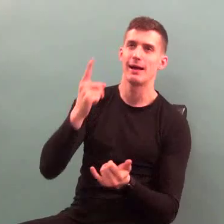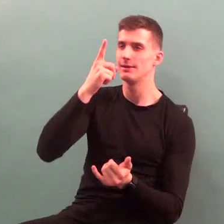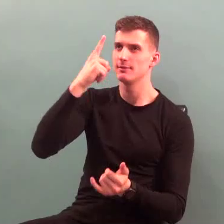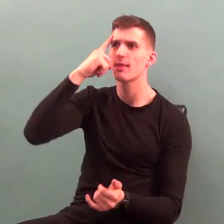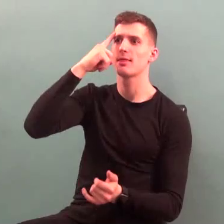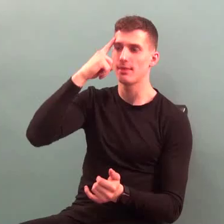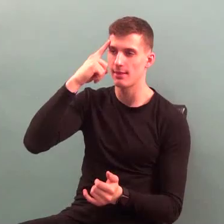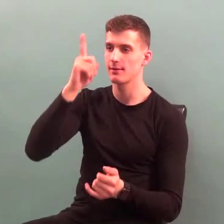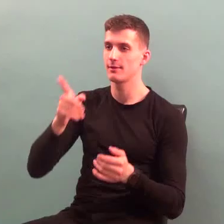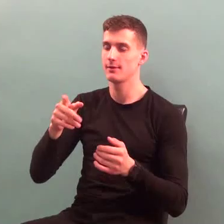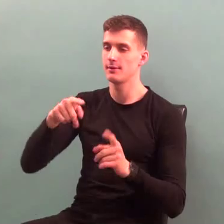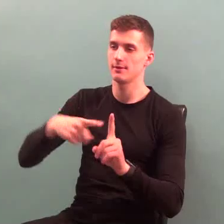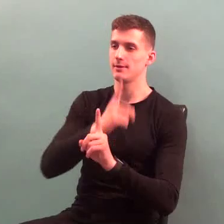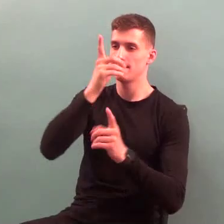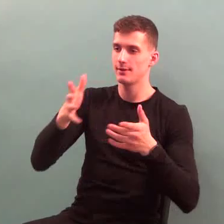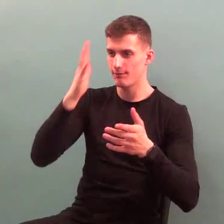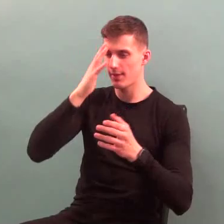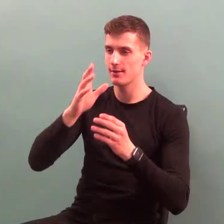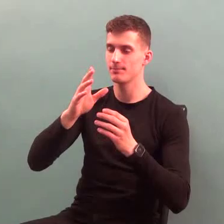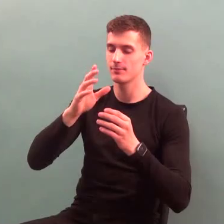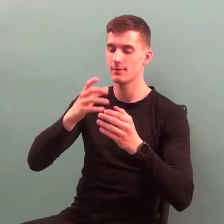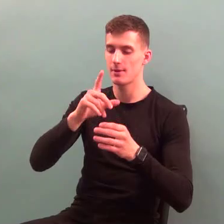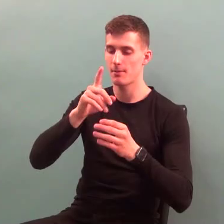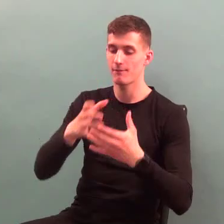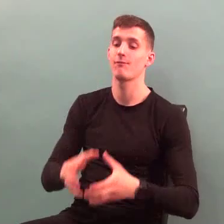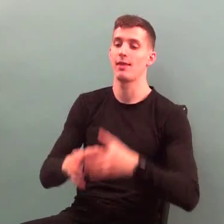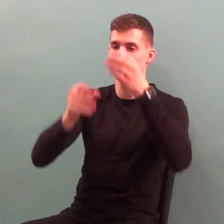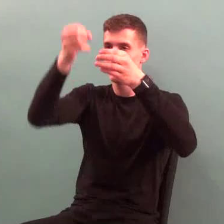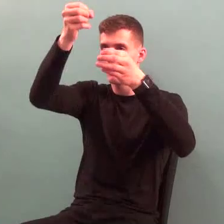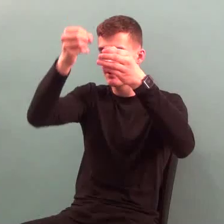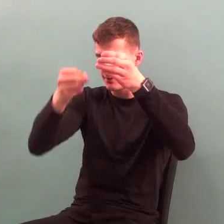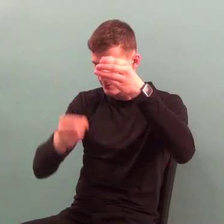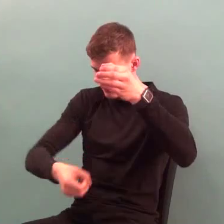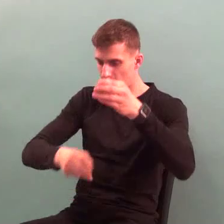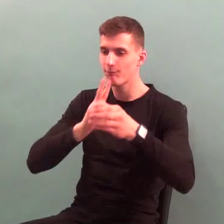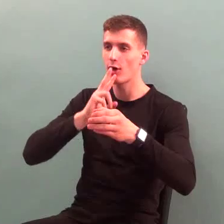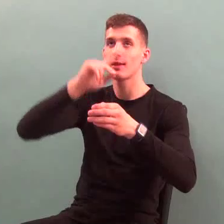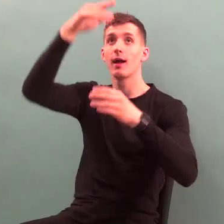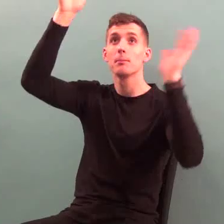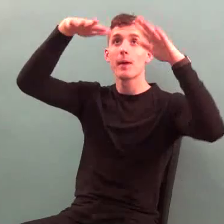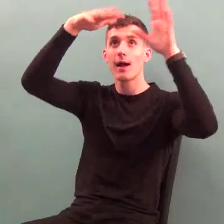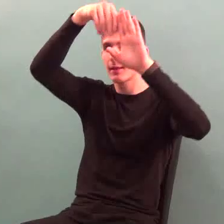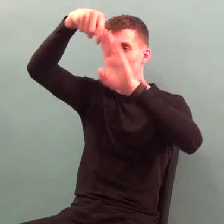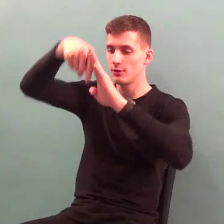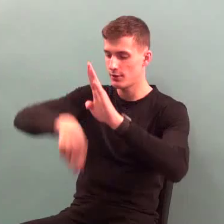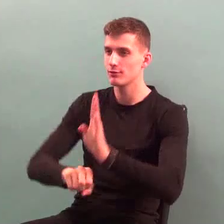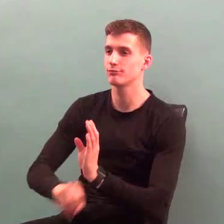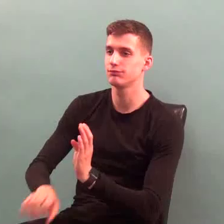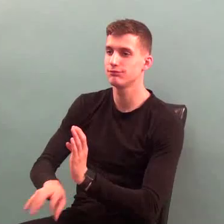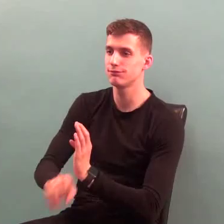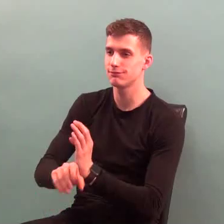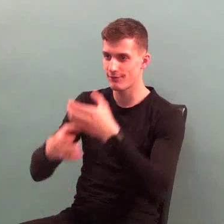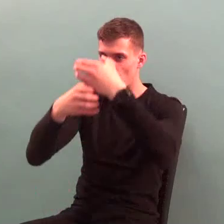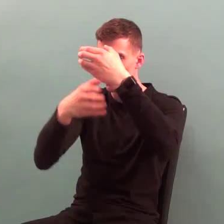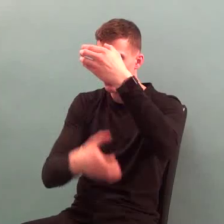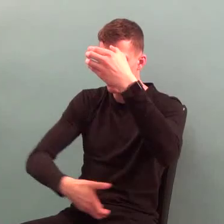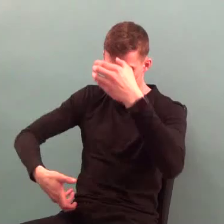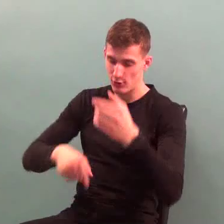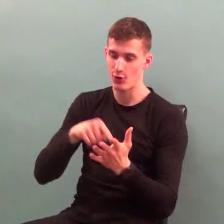Wpada na pomysł, żeby wejść po rurze przymocowanej do wieżowca, do której spływa deszczówka.